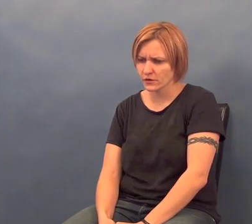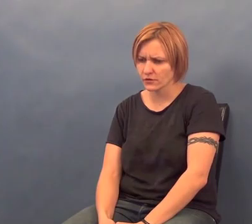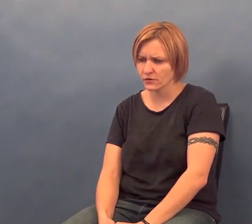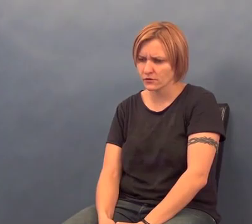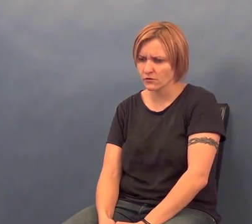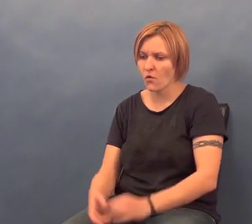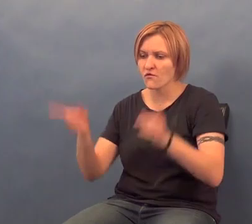Uwaga...